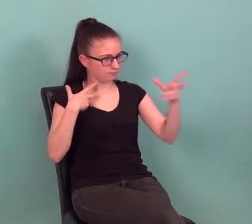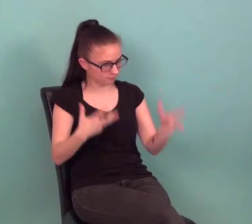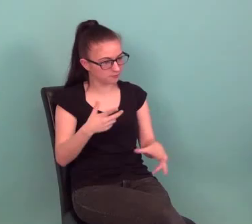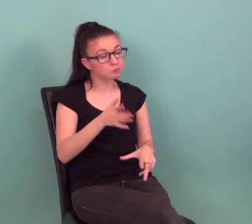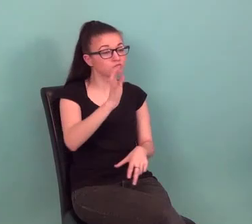Dobrze.